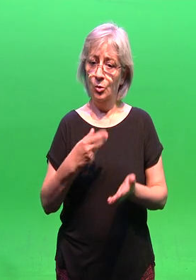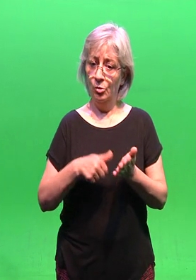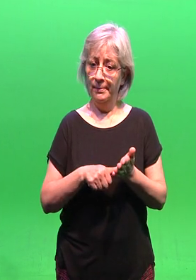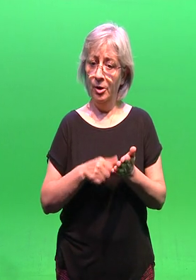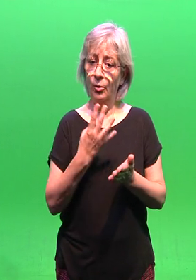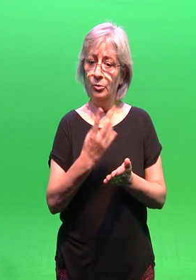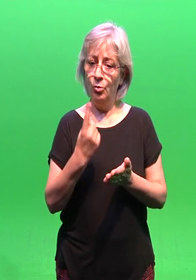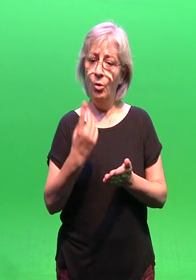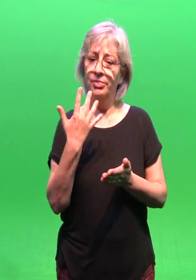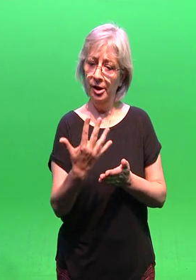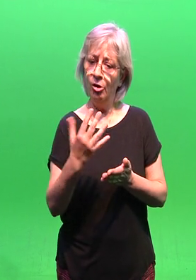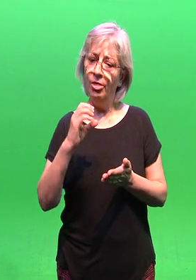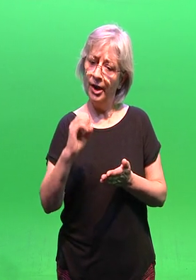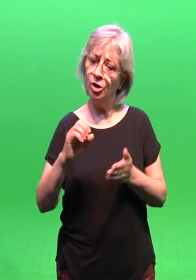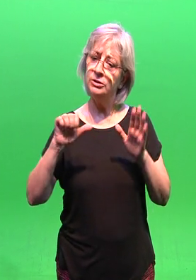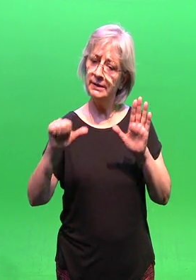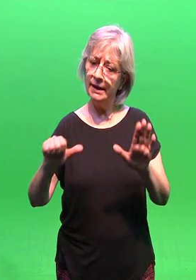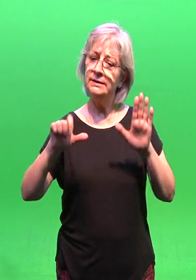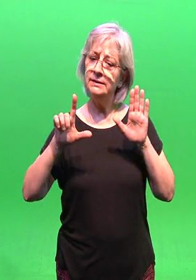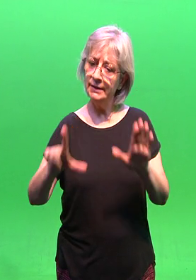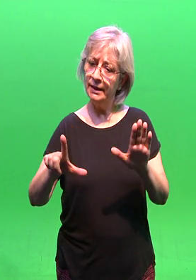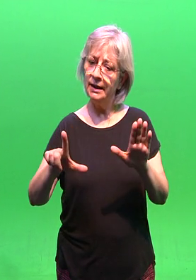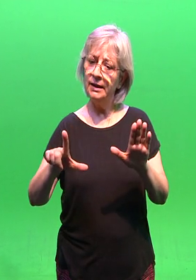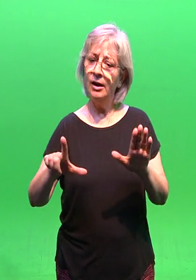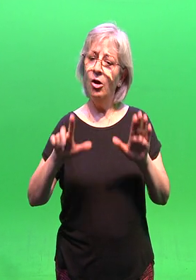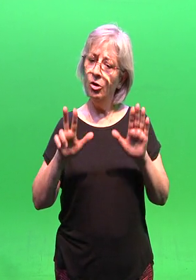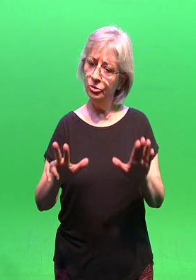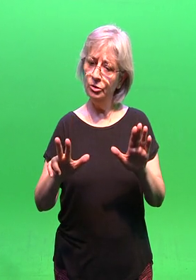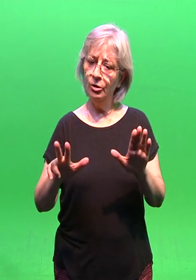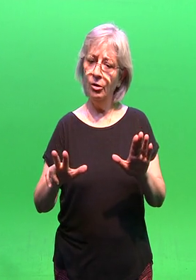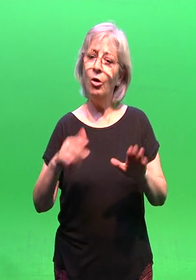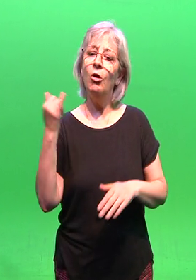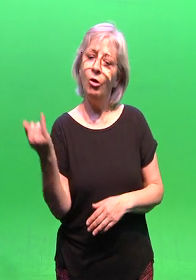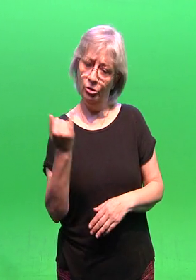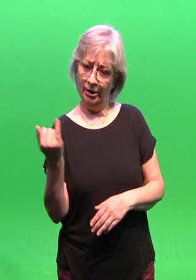El número és el quatre, u, cinc, zero, sis, set, vuit, jota.